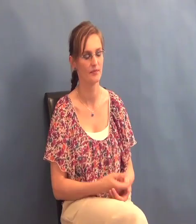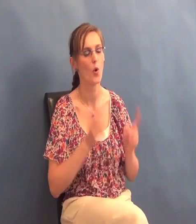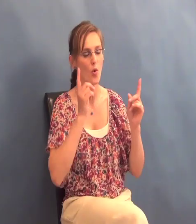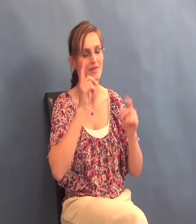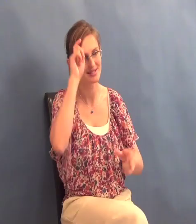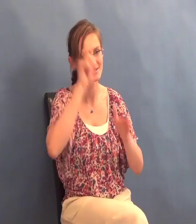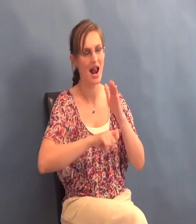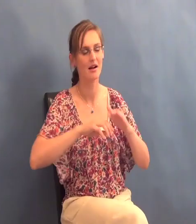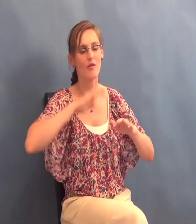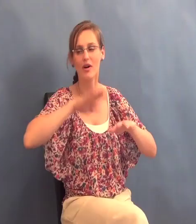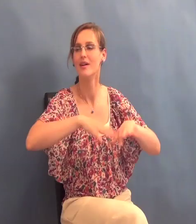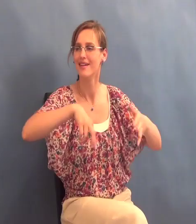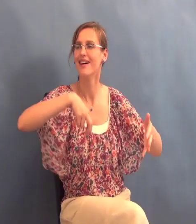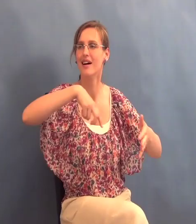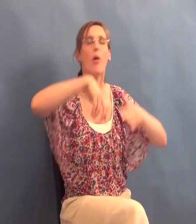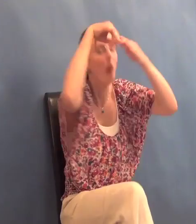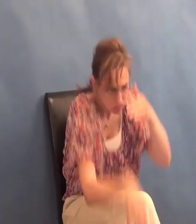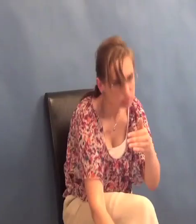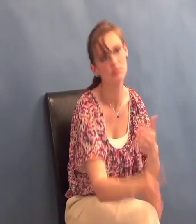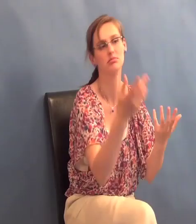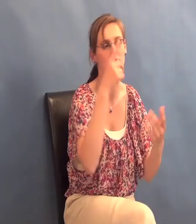Uwaga na zdradziecką wodę - idziesz sobie w wodzie i nagle wpadasz w dół!